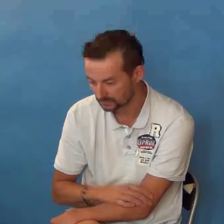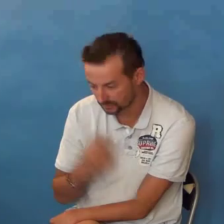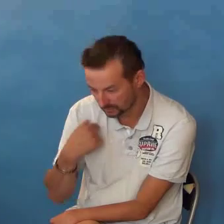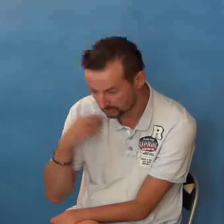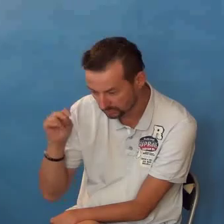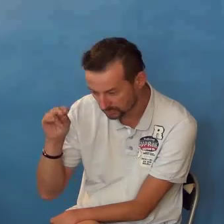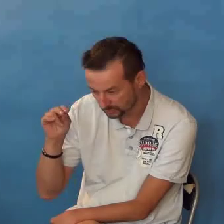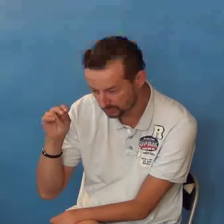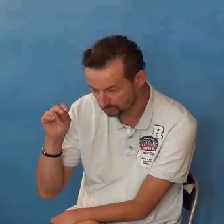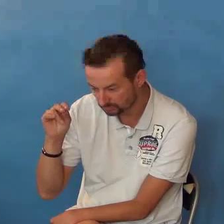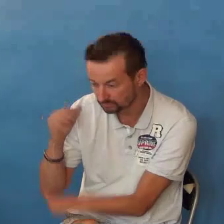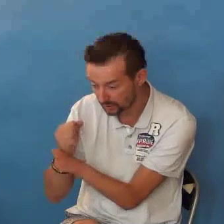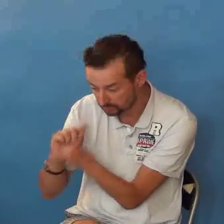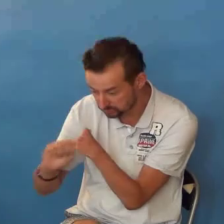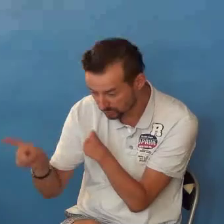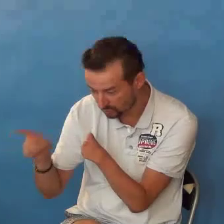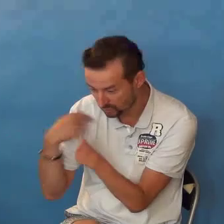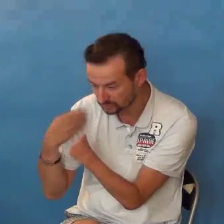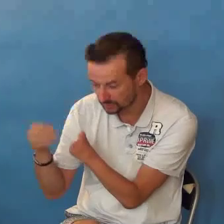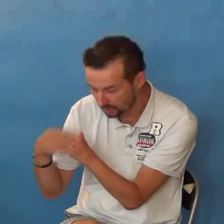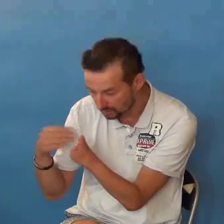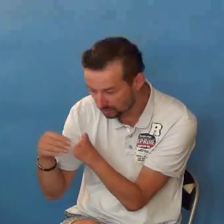W poniedziałek po pracy robię zakupy.